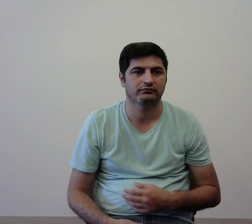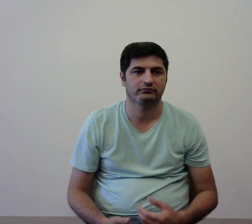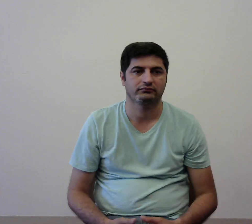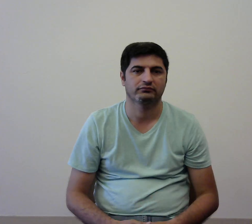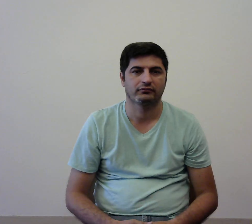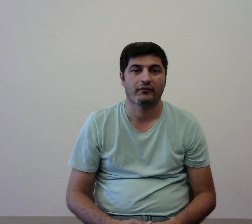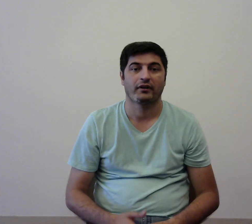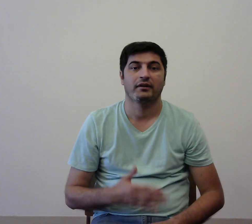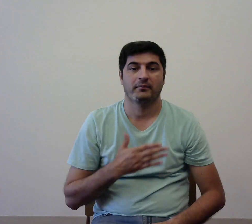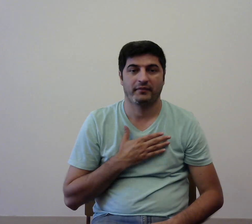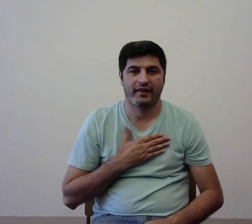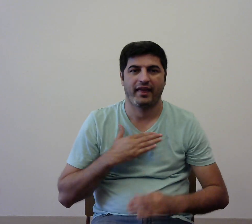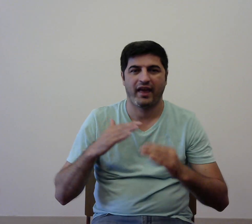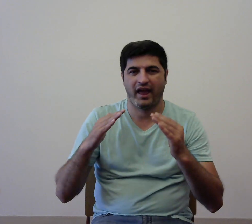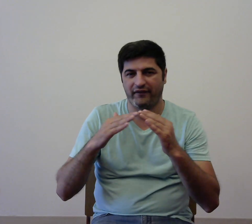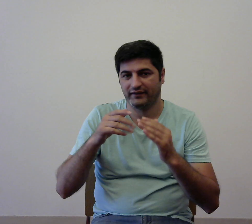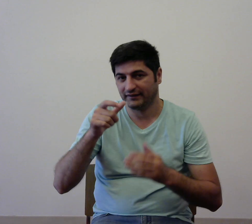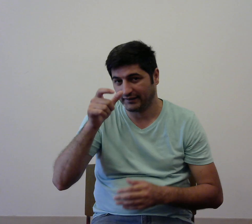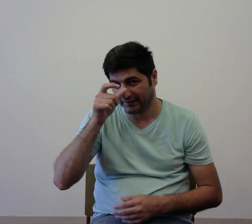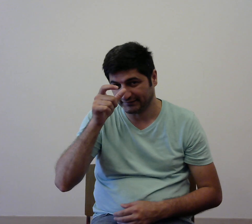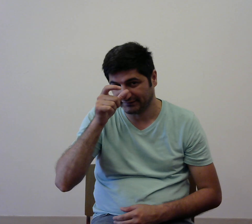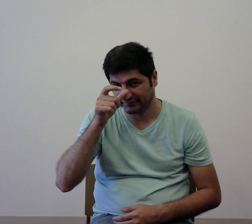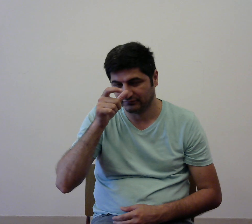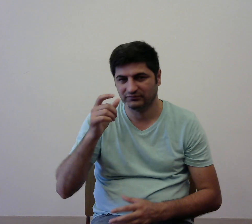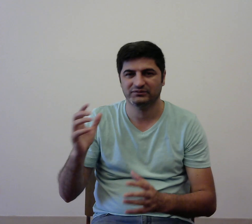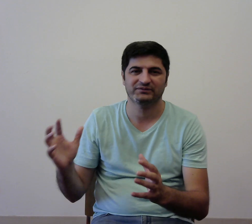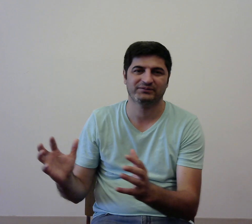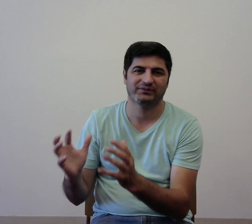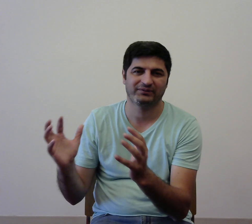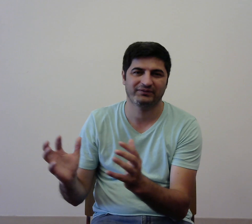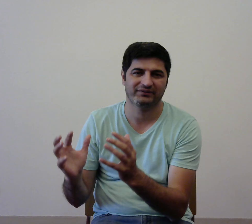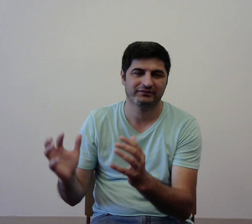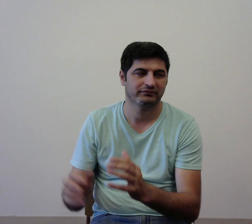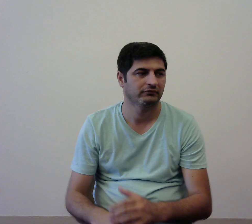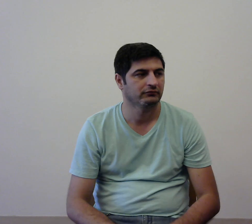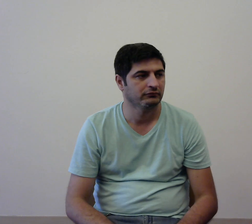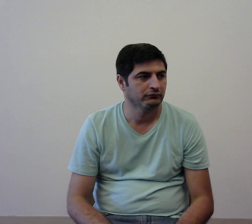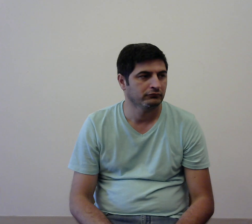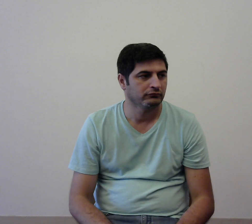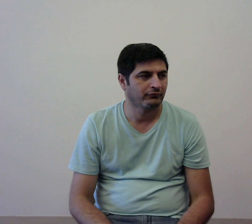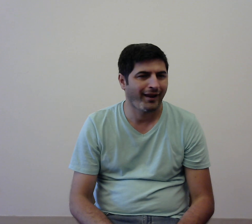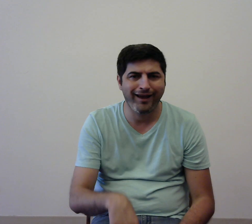Mən evdə it saxlayıram